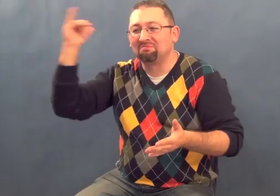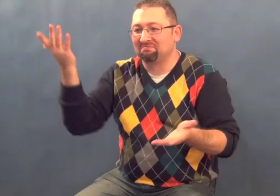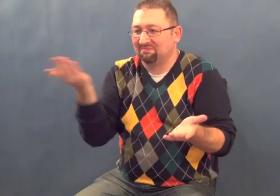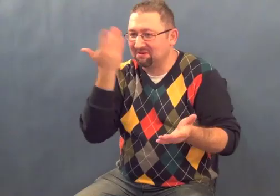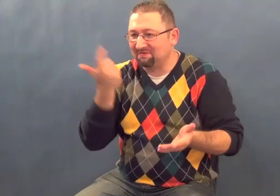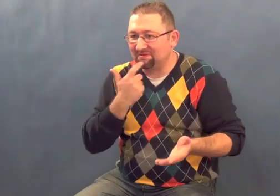Nie wiem co to jest.